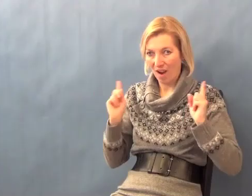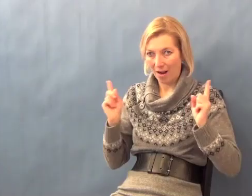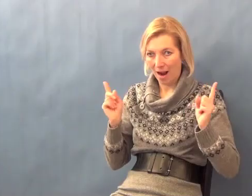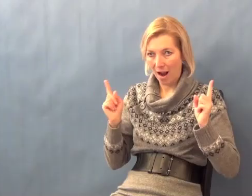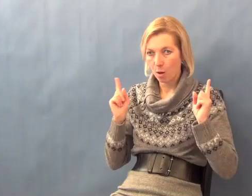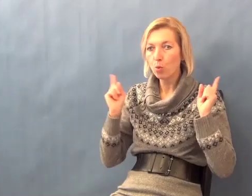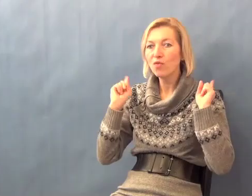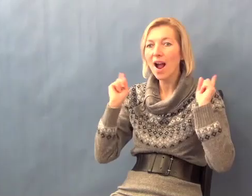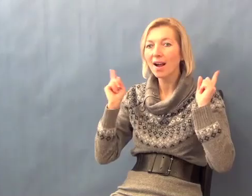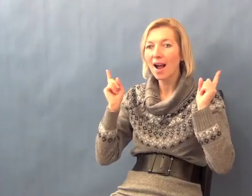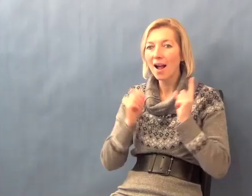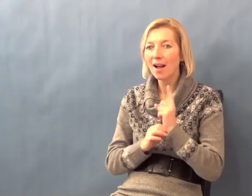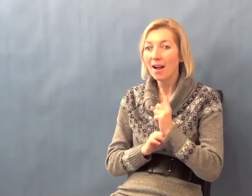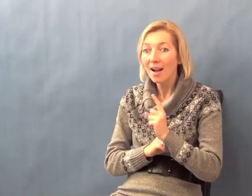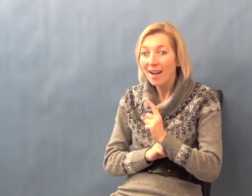Uwaga!